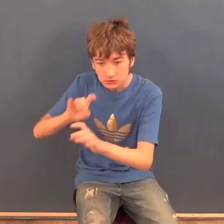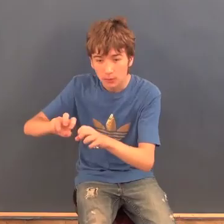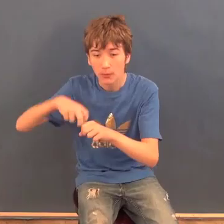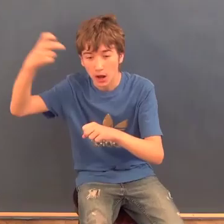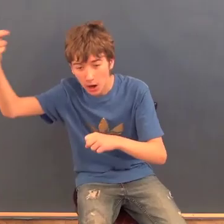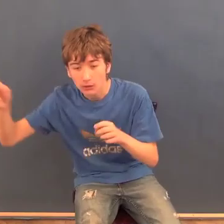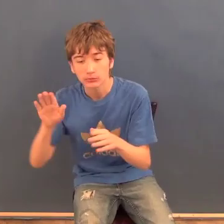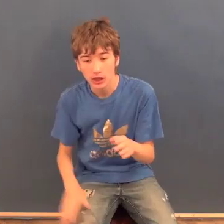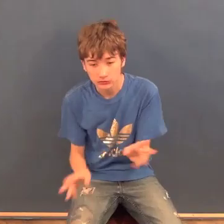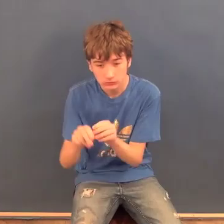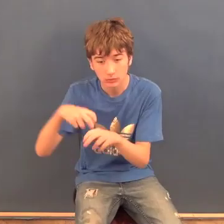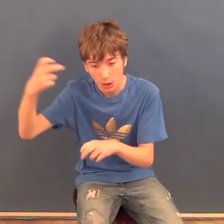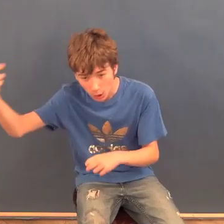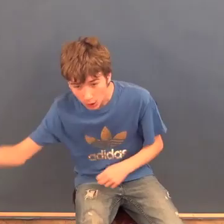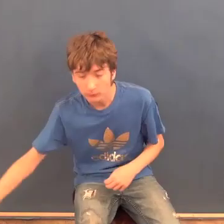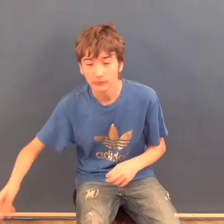Chłopiec spada z jelenia, pies też spada w dół.